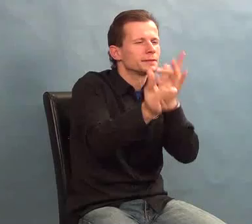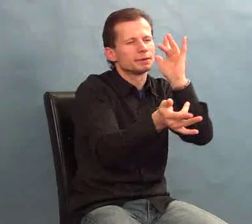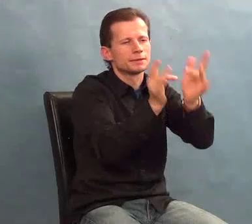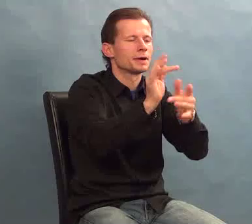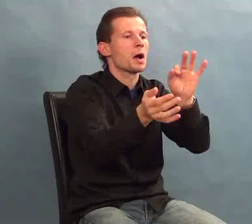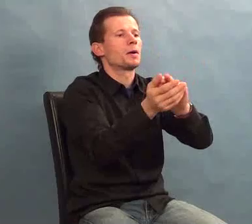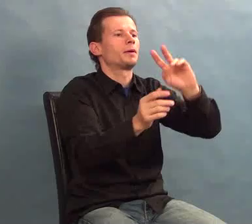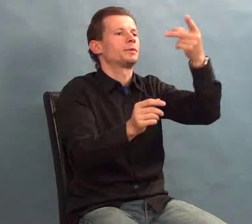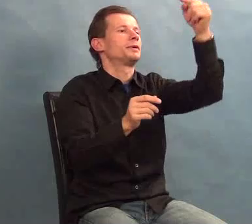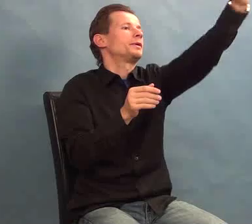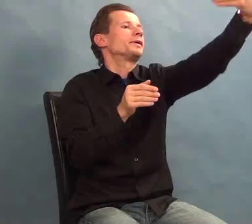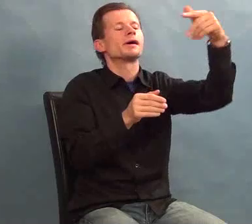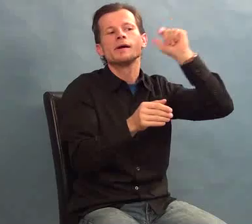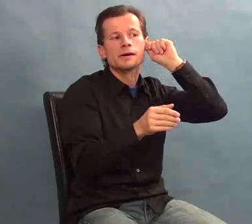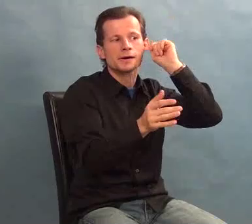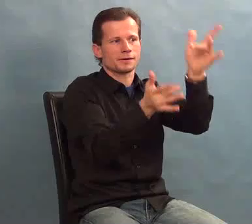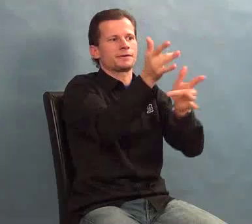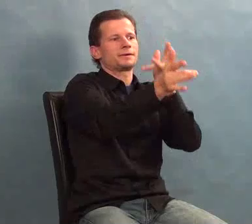Z drugiej strony nadjeżdża dziewczyna, też na rowerze.